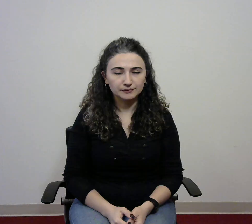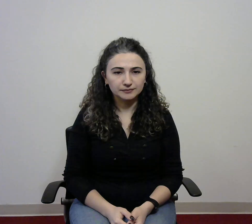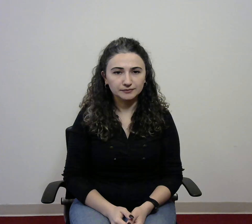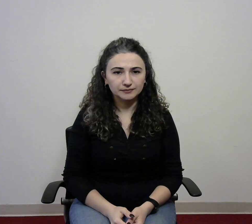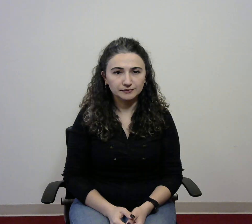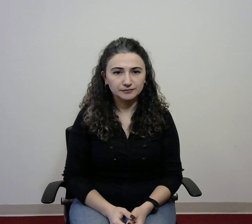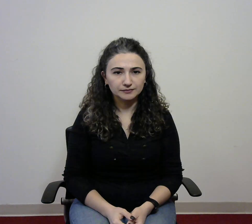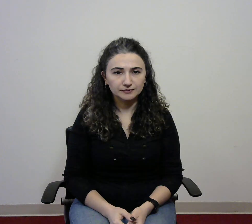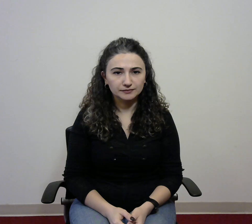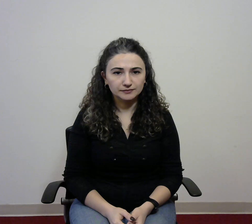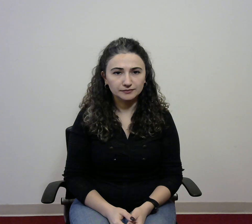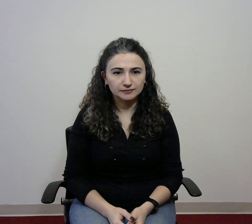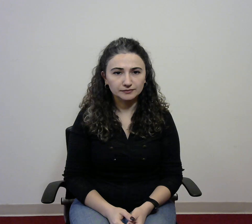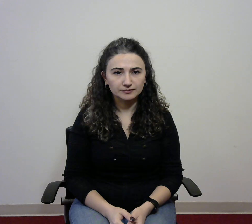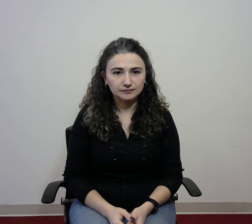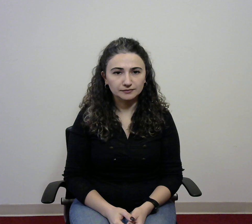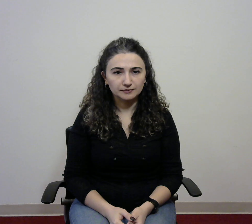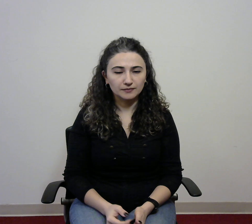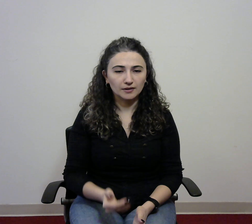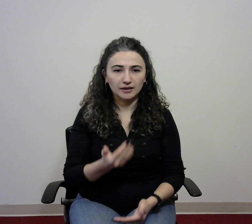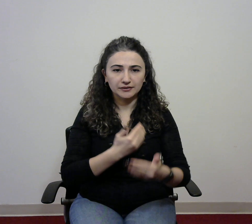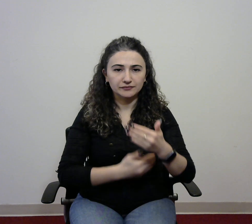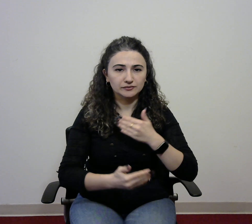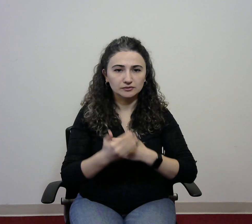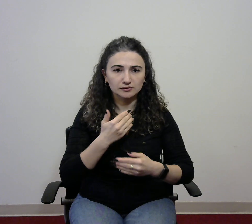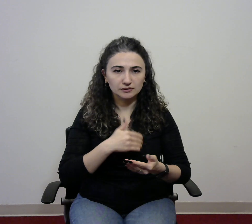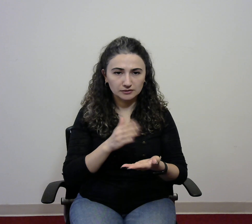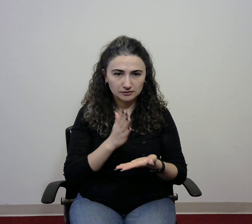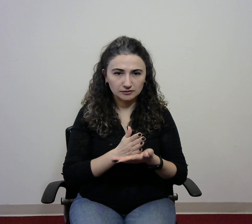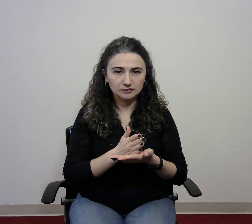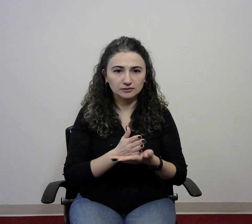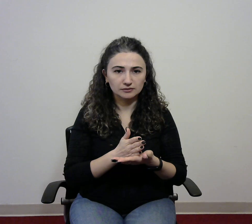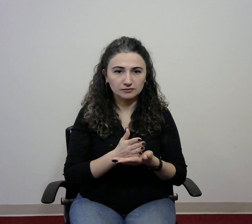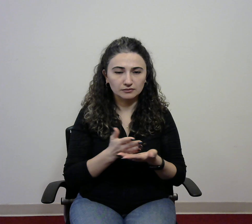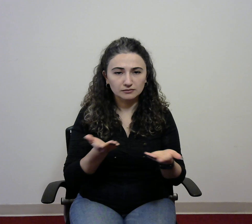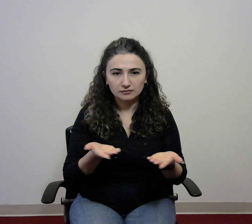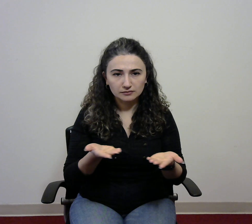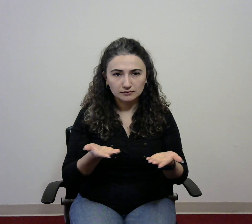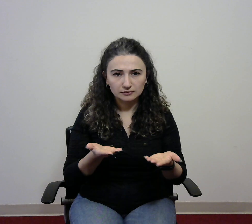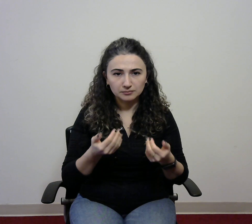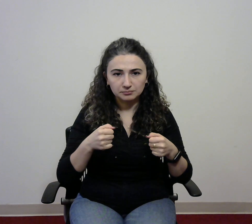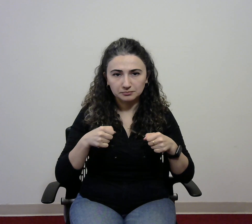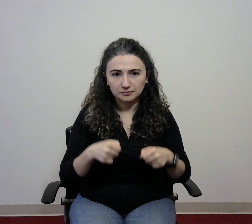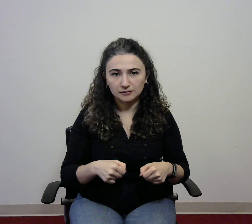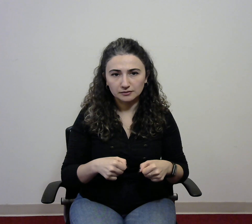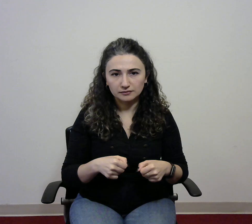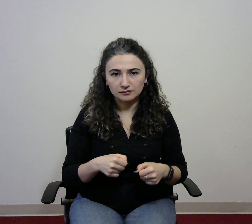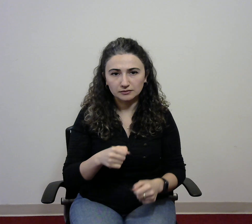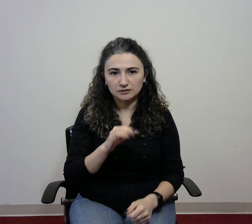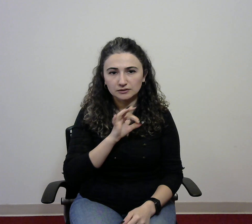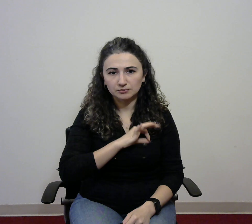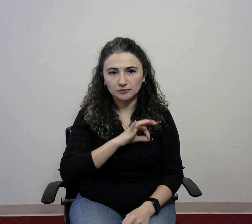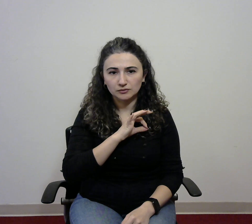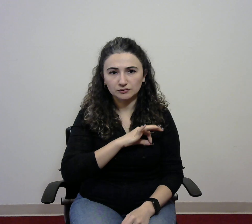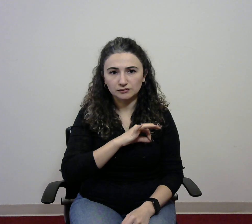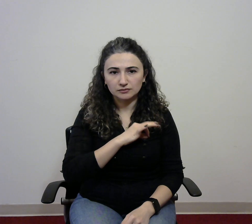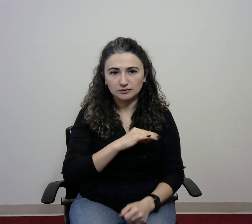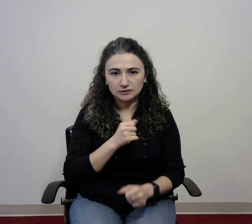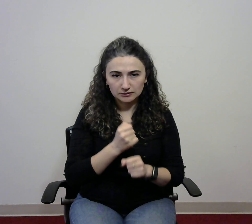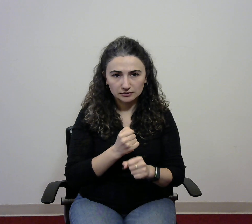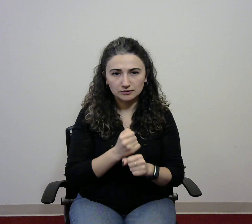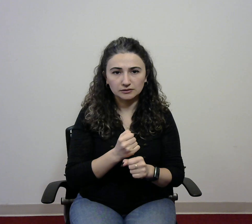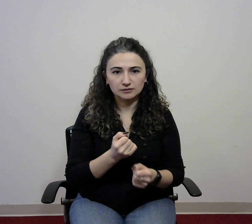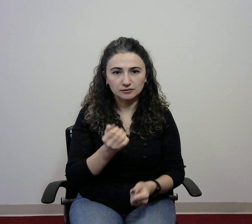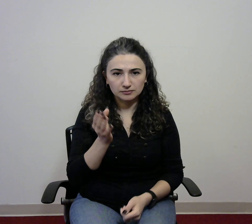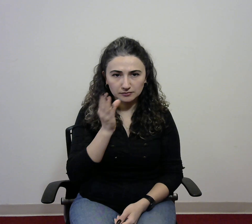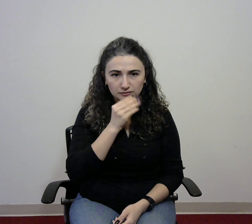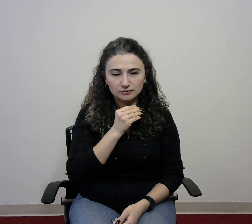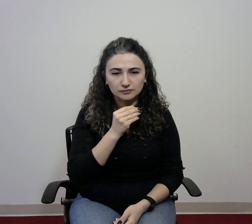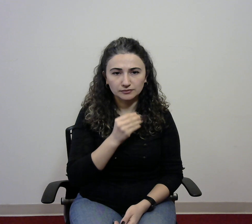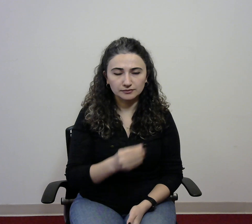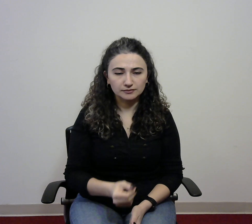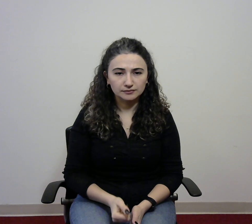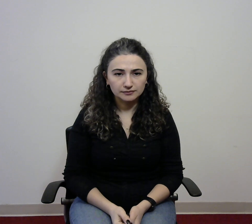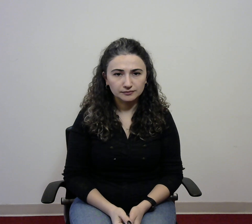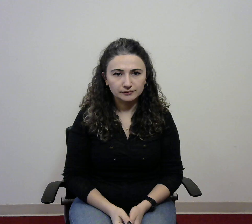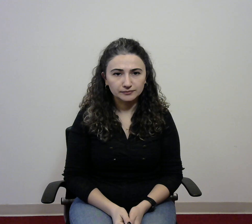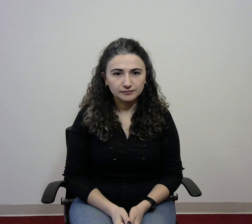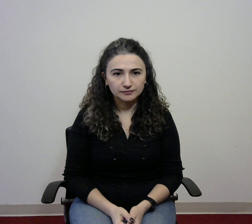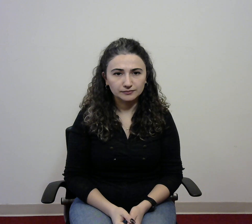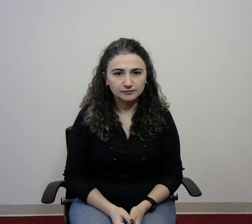Əlilliyim var, hansı hüquqlardan istifadə edə bilərəm?